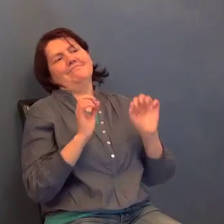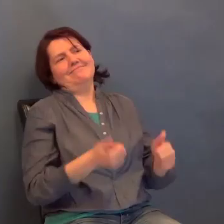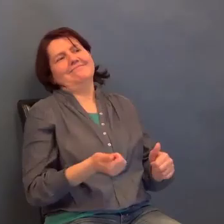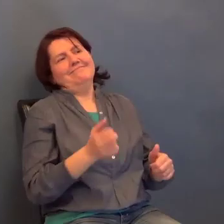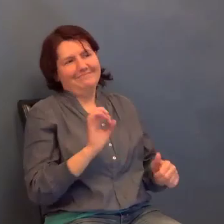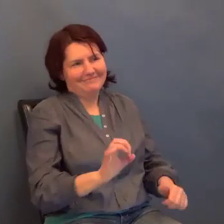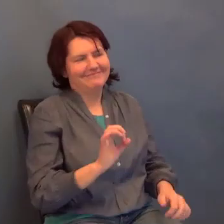Dobrze, super.